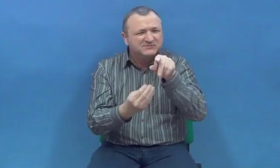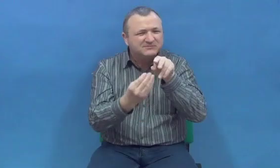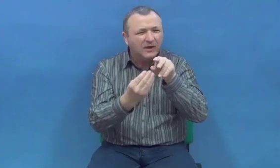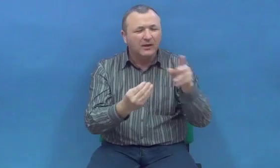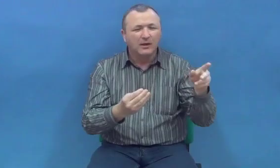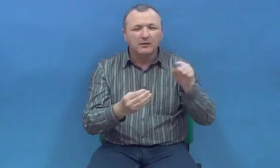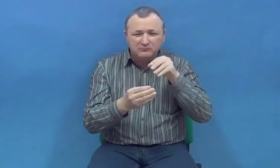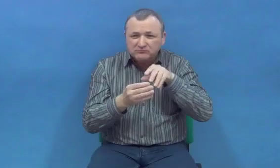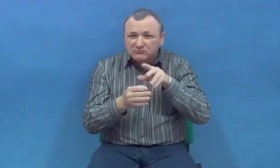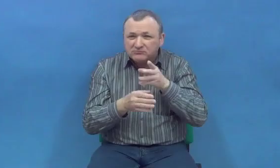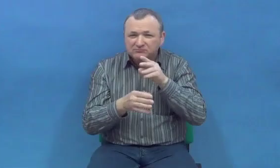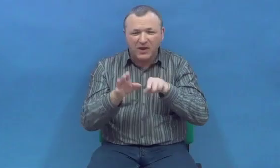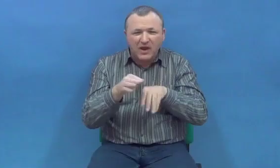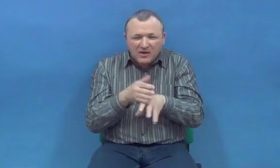Ryba to widzi.